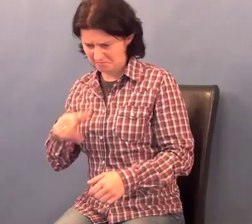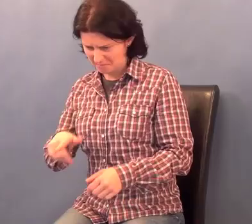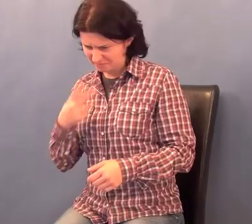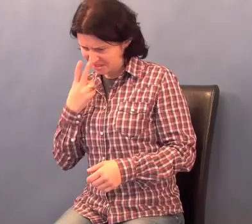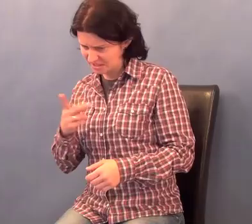Mam.